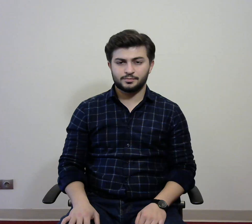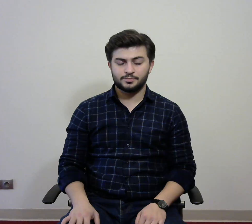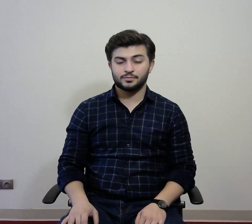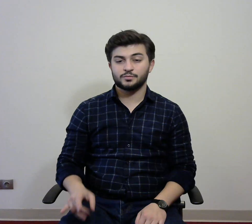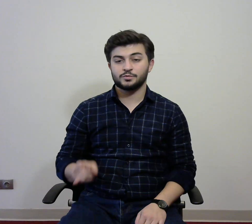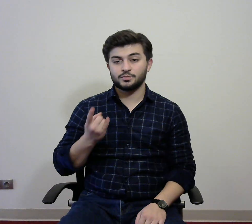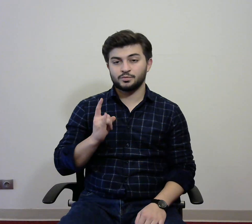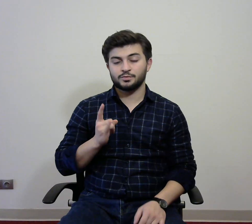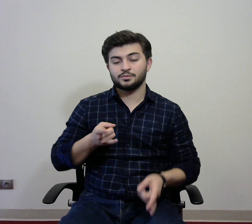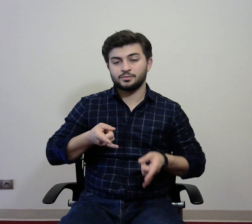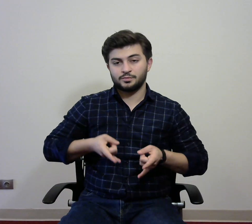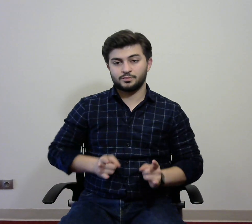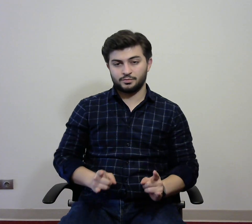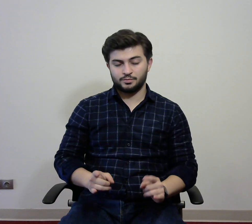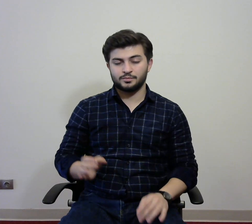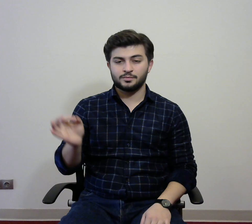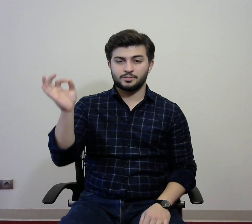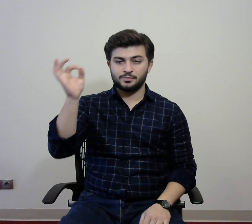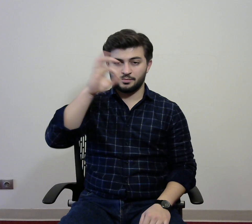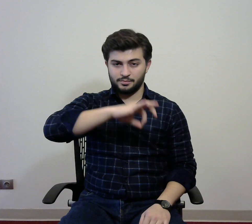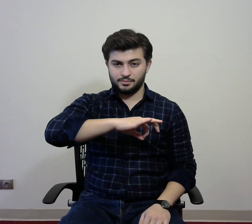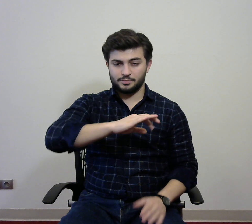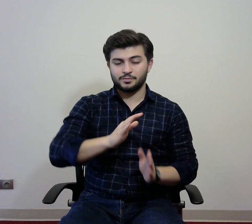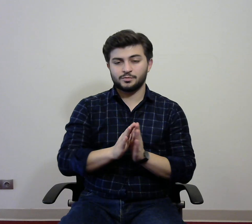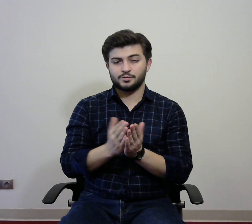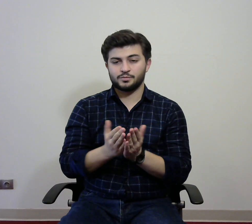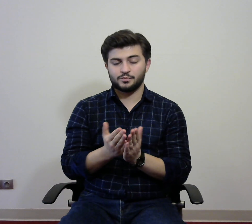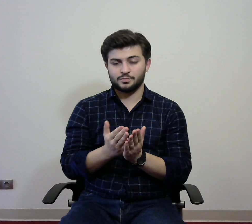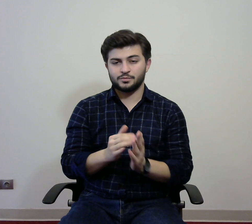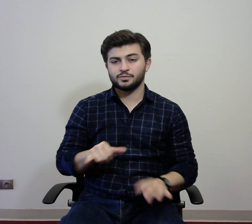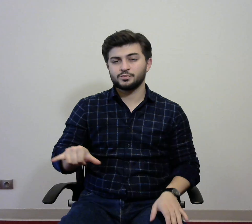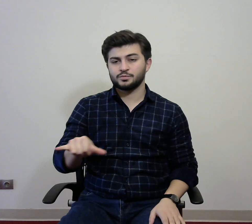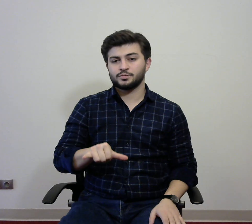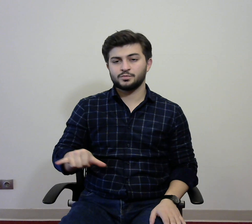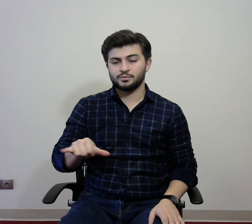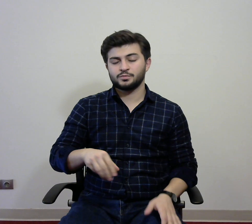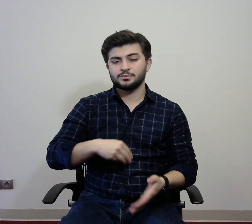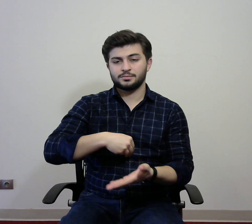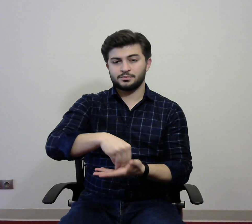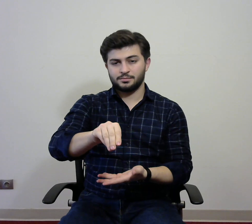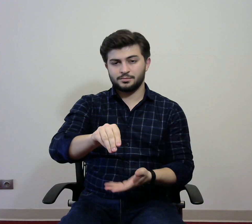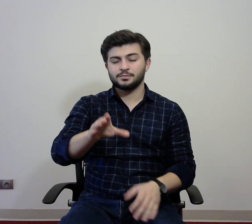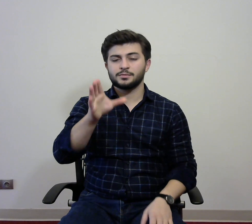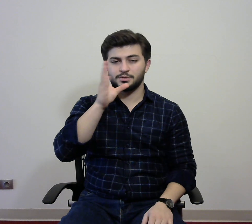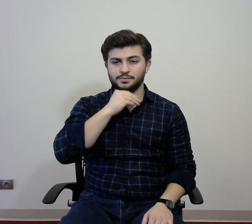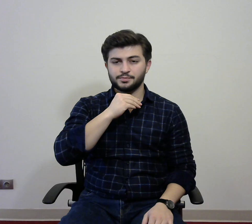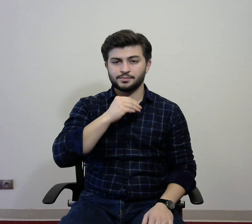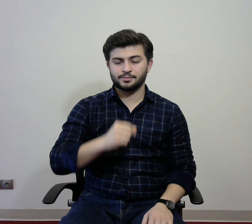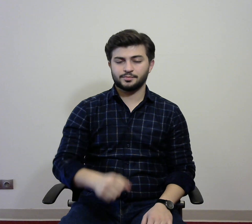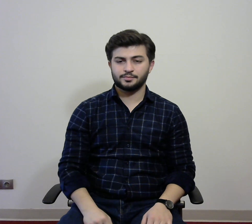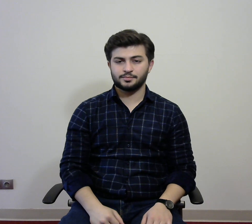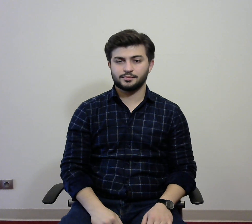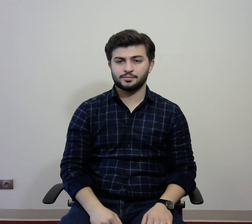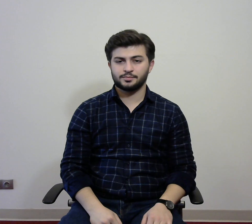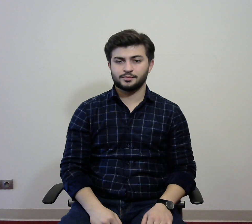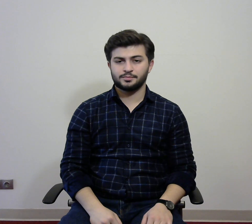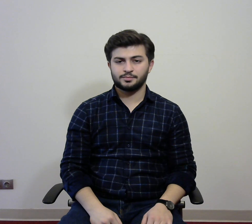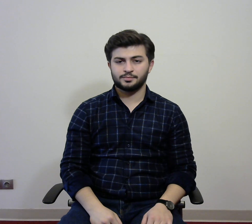Uşağın doğum haqqında şəhadətnaməsini hardan ala bilərəm?